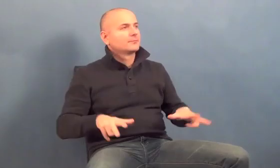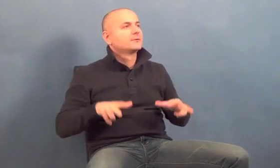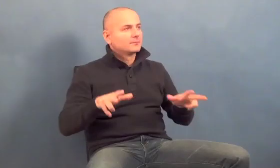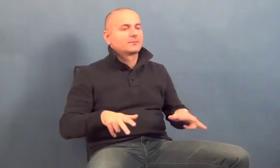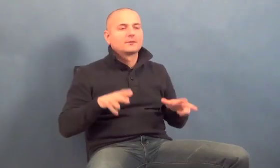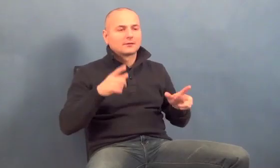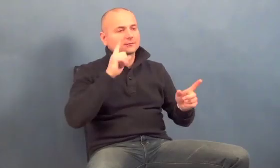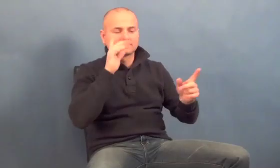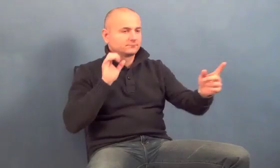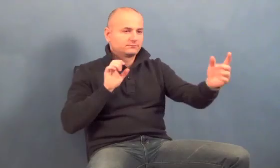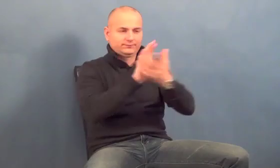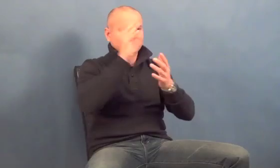Królik skakał, skakał i nie zauważył tych ubrań.